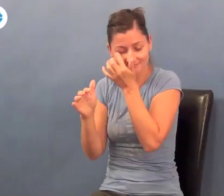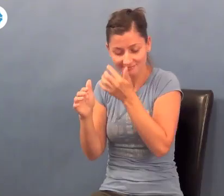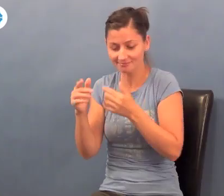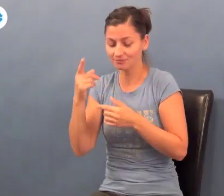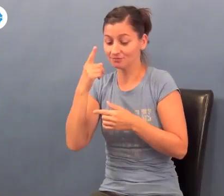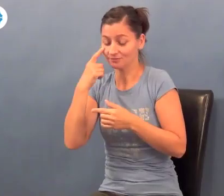Zauważył.